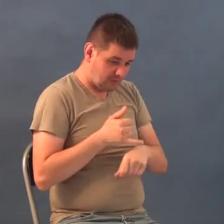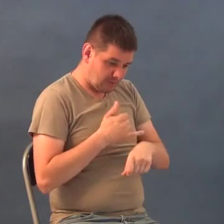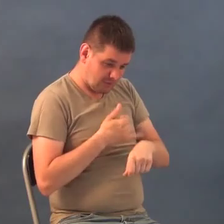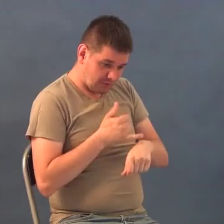Dwudziesty drugi.